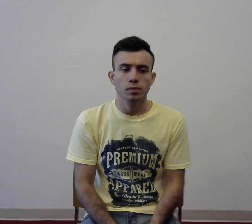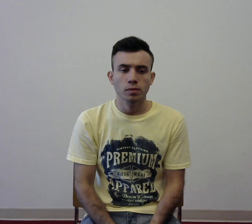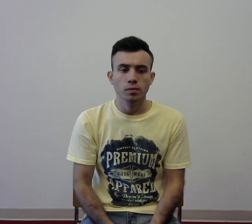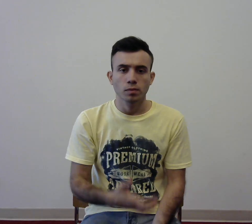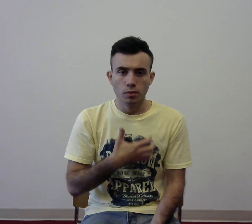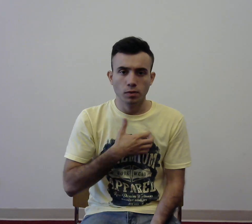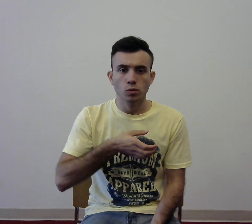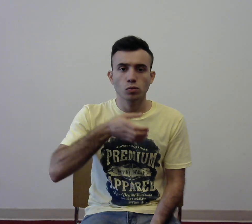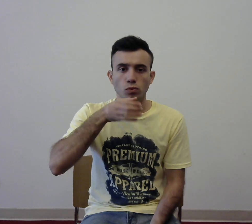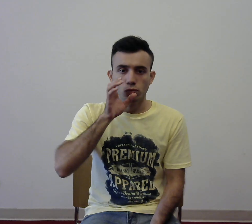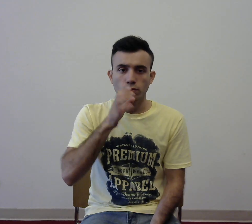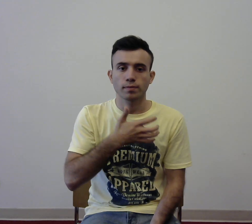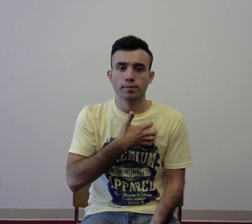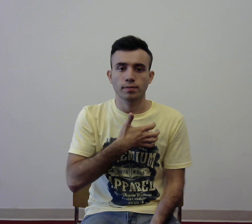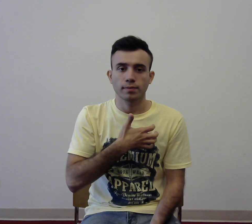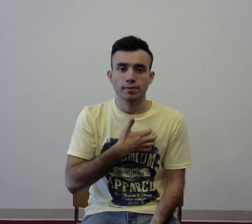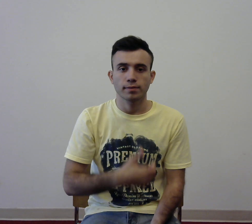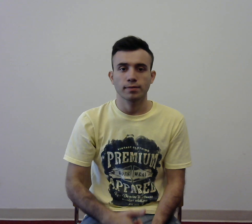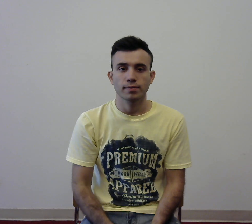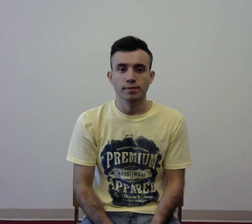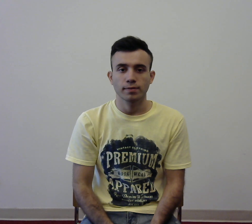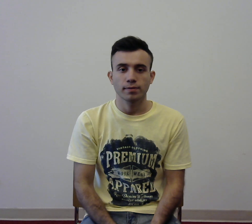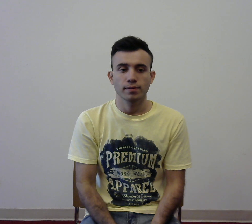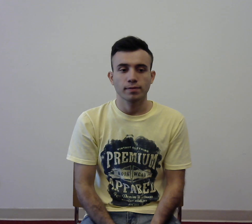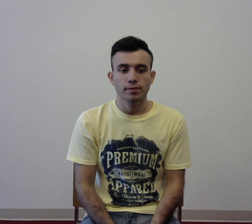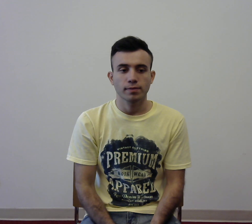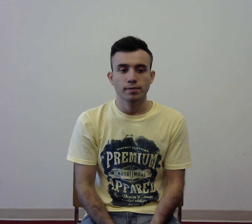Mən su istəyirəm